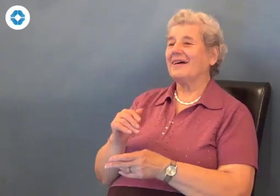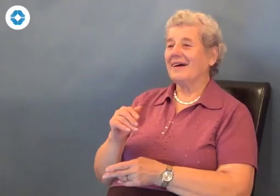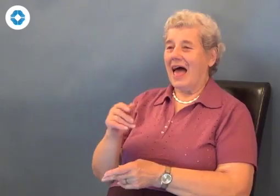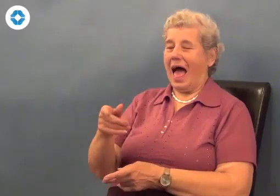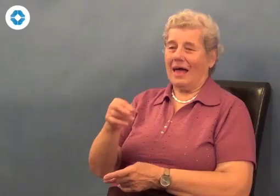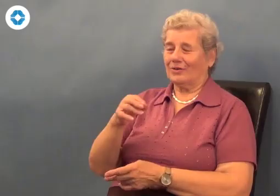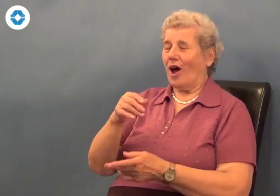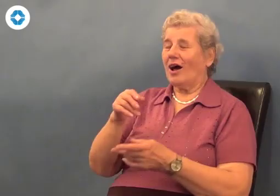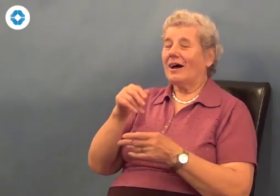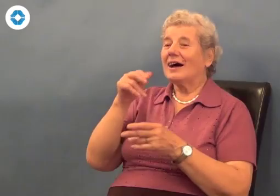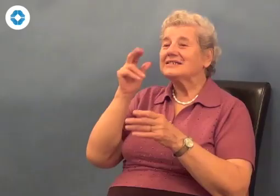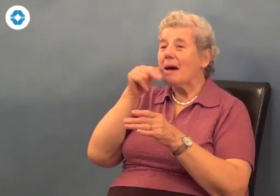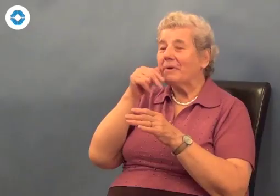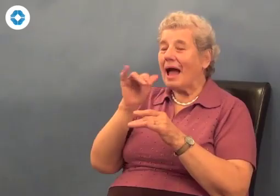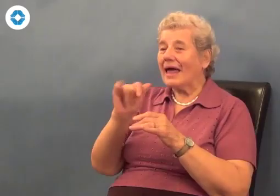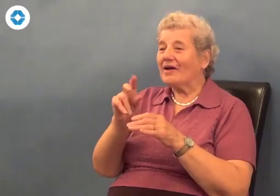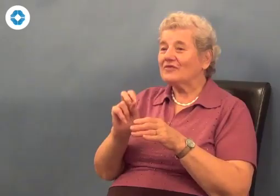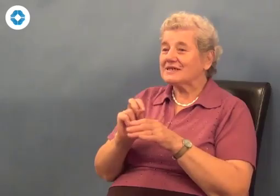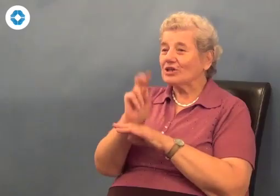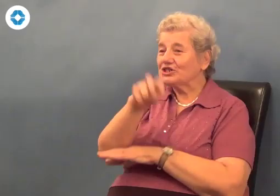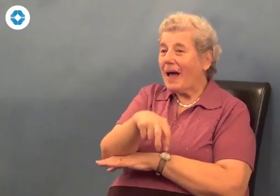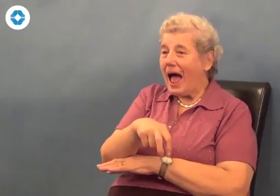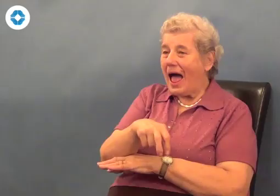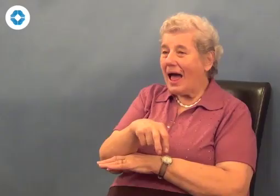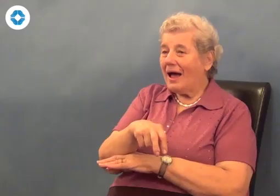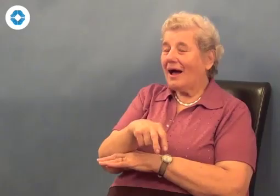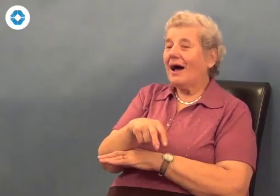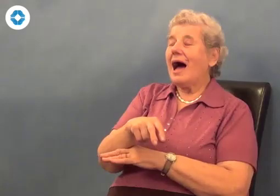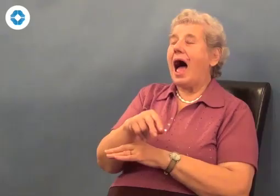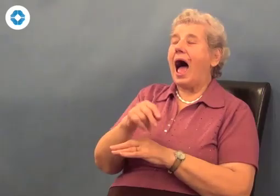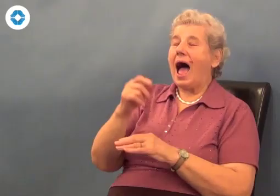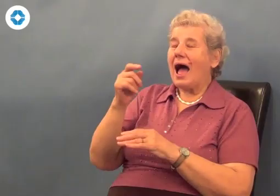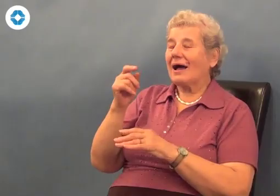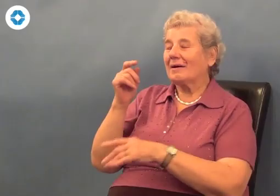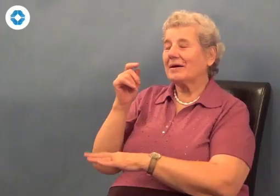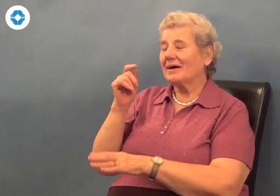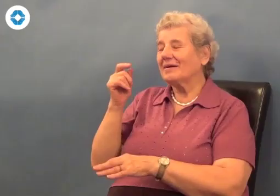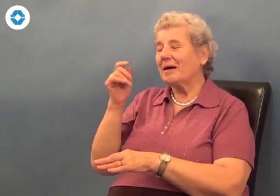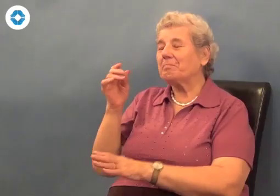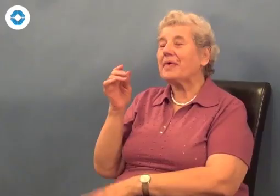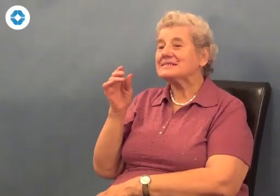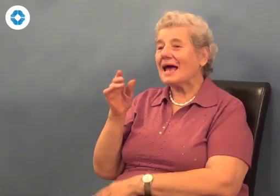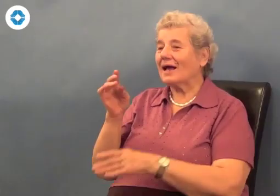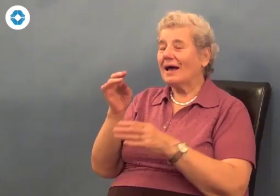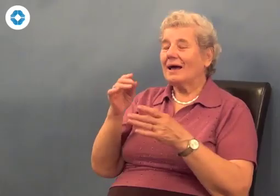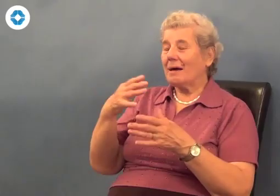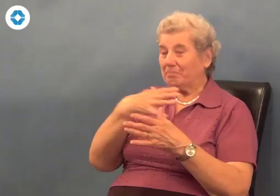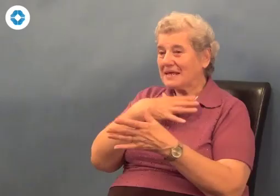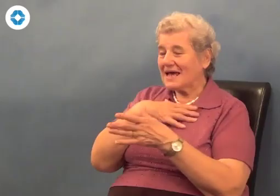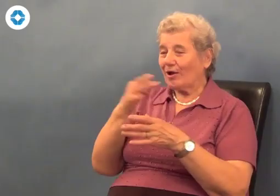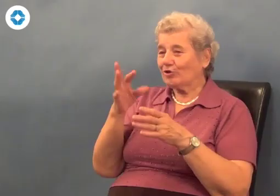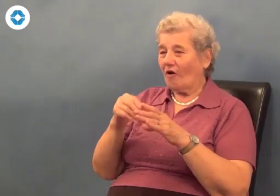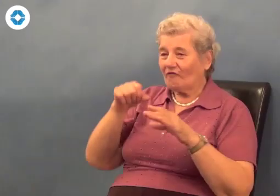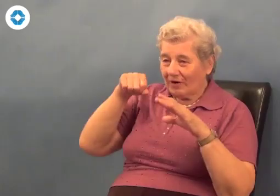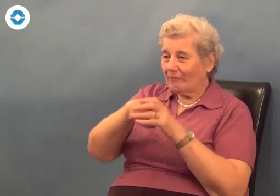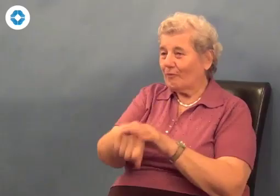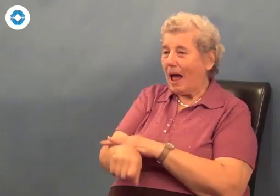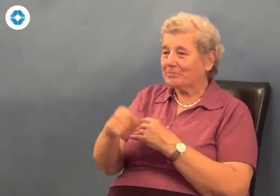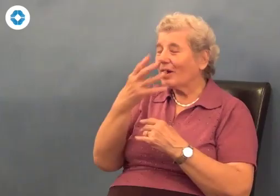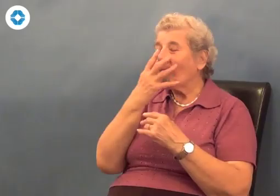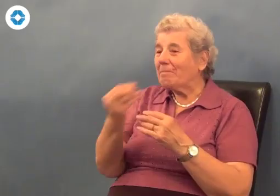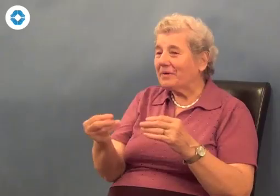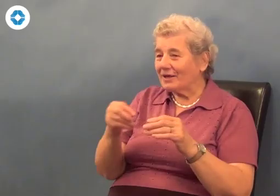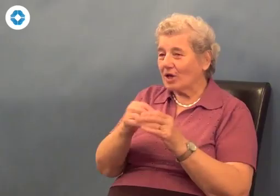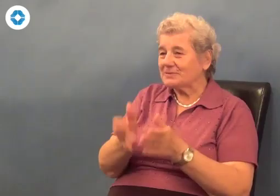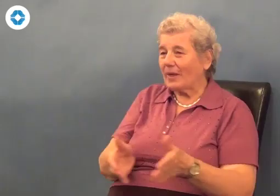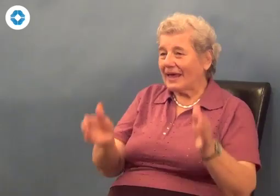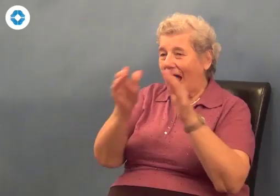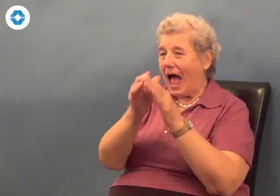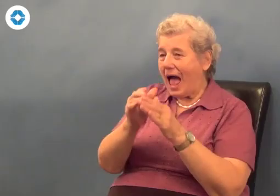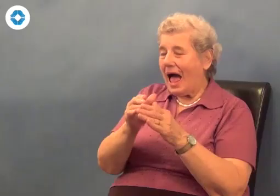A ta żabka, jak wyskoczyła, to piesek, piesek wepchnął swoją głowę do słoika.